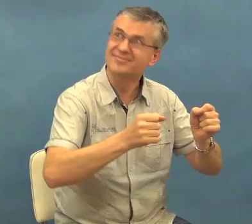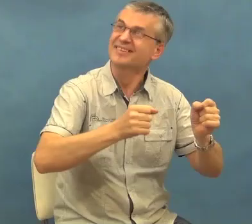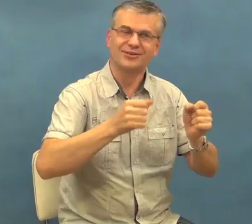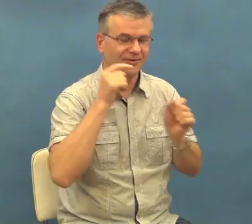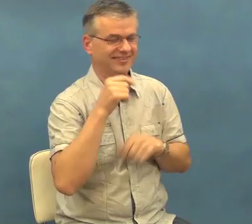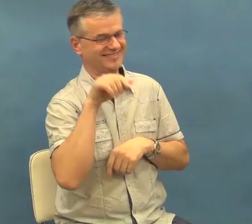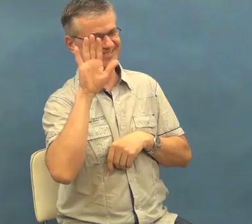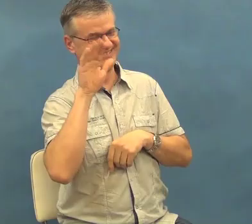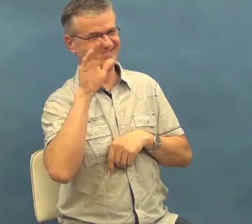Kot macha do niego łapą.